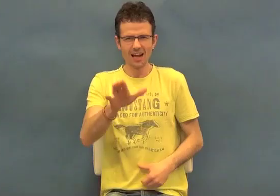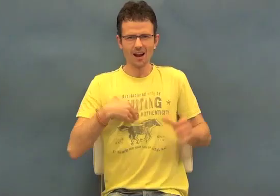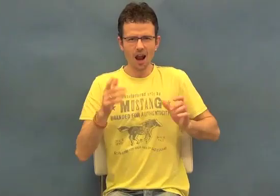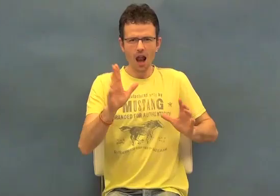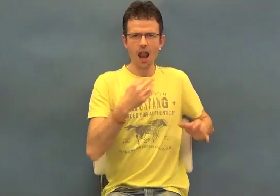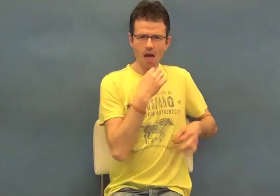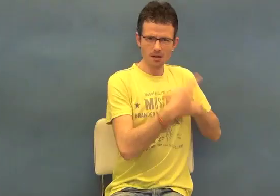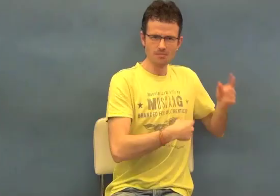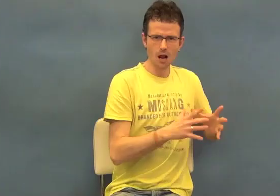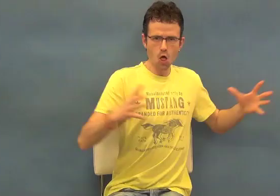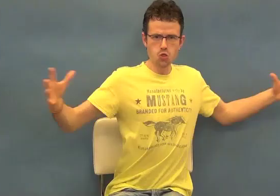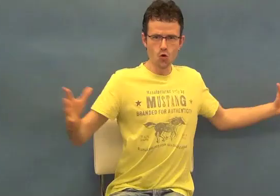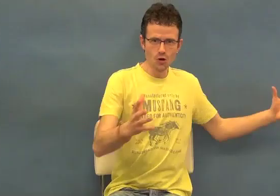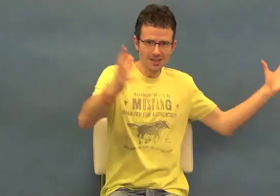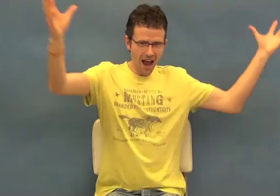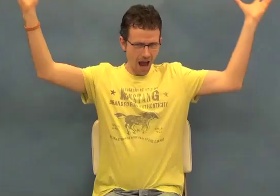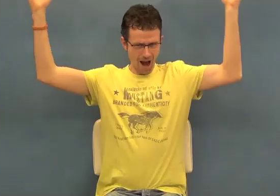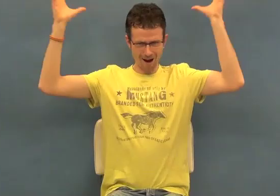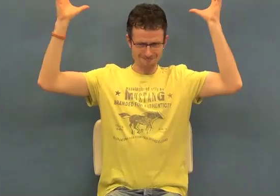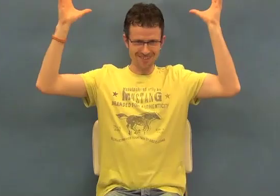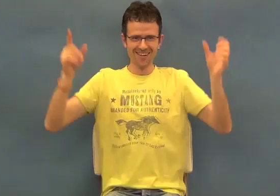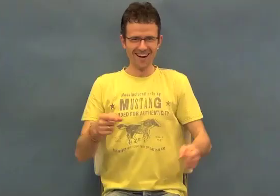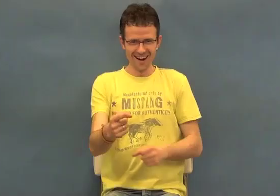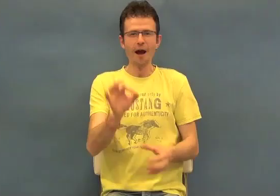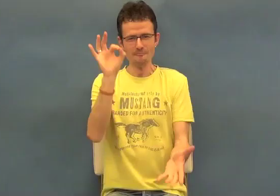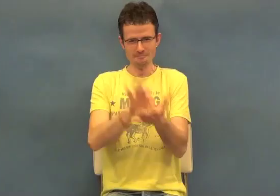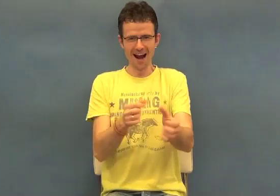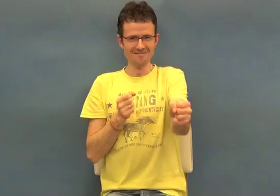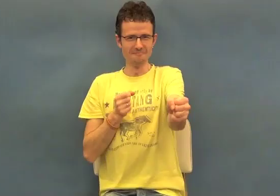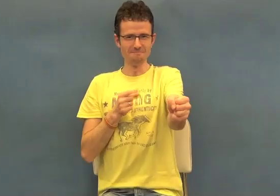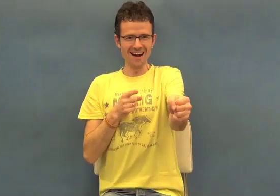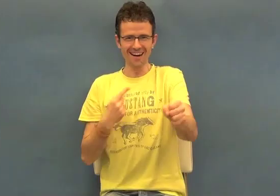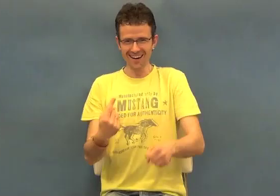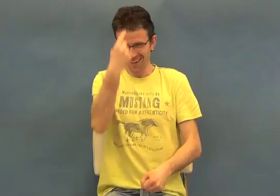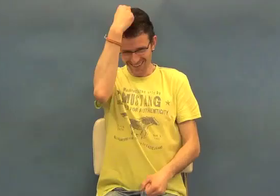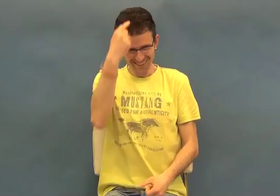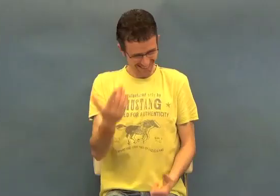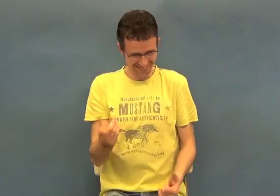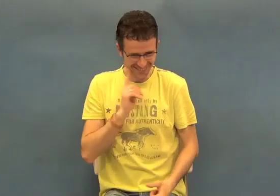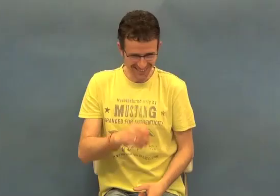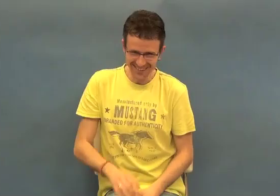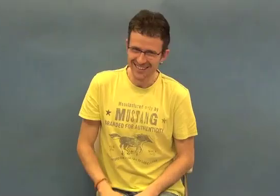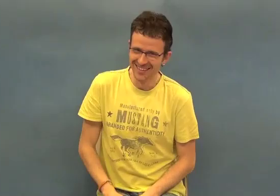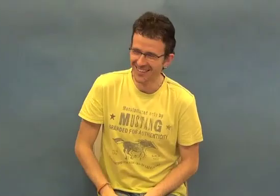Tata zaproponował coś większego, żeby łatwiej trafić i syn rzeczywiście trafił.